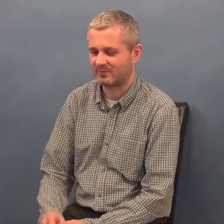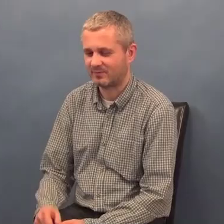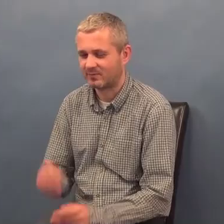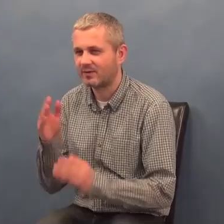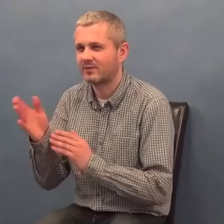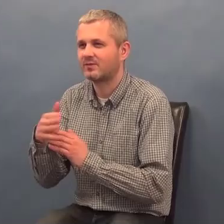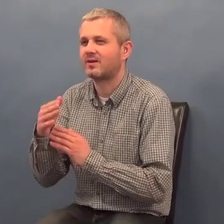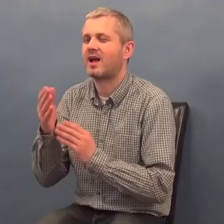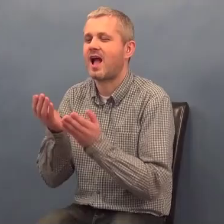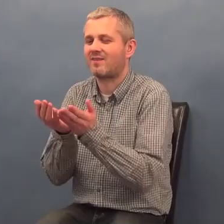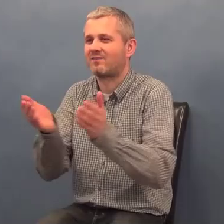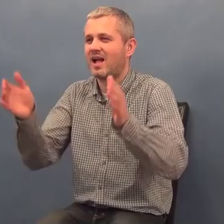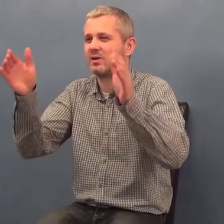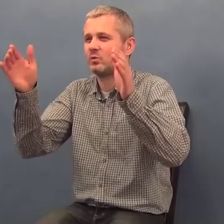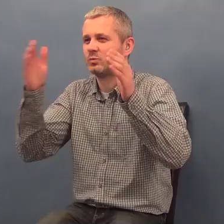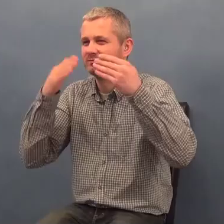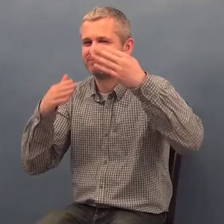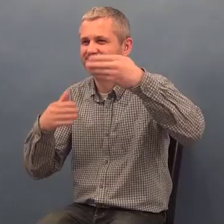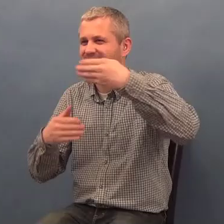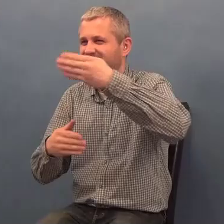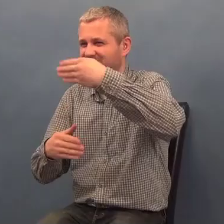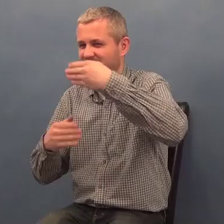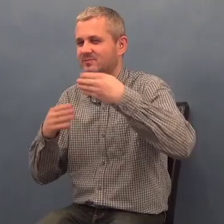Ryba pływa w okrągłym akwarium.